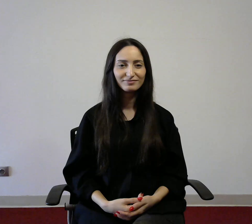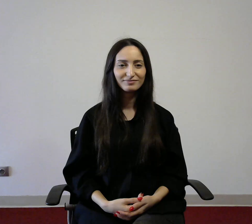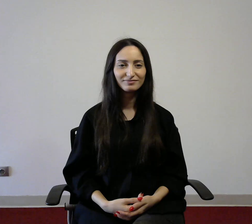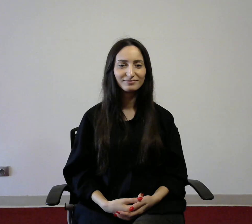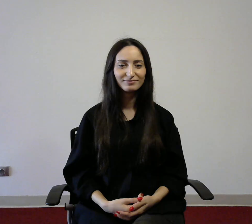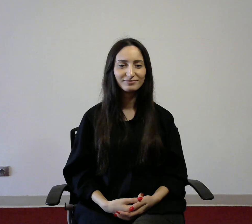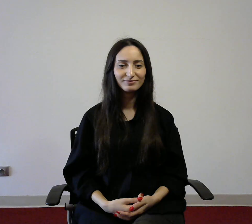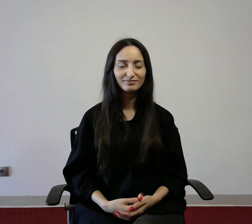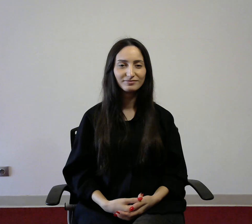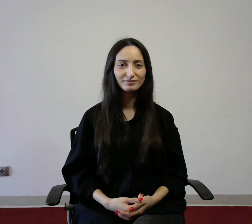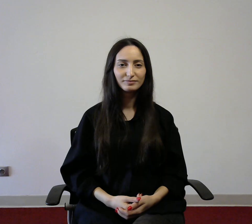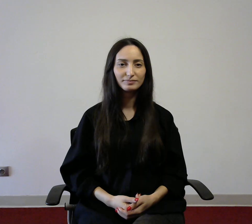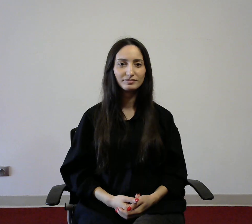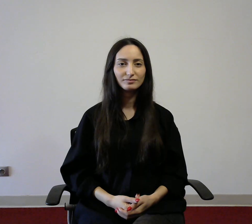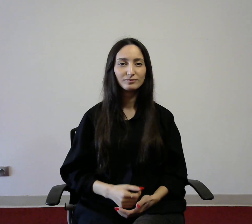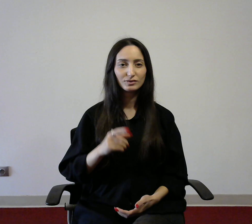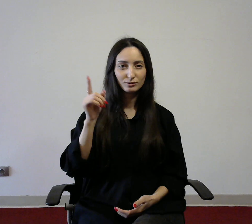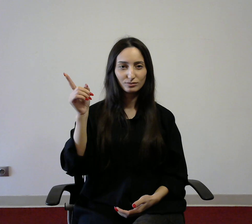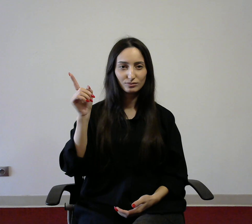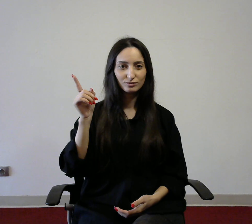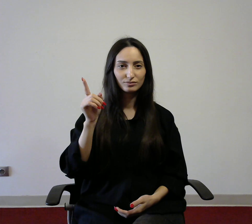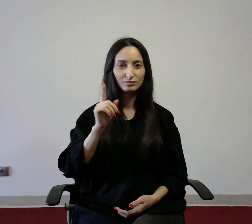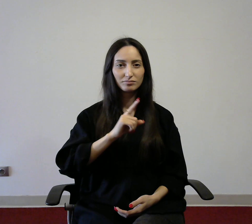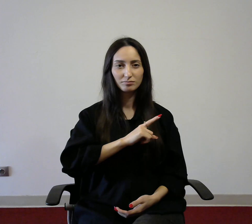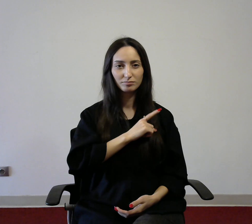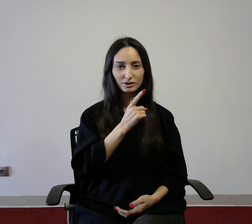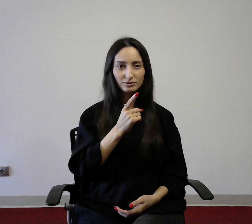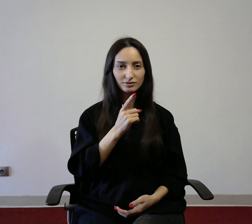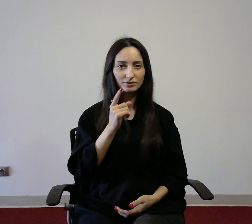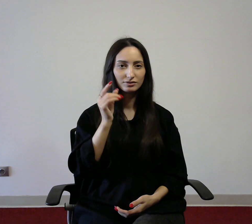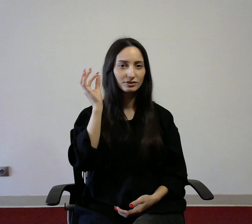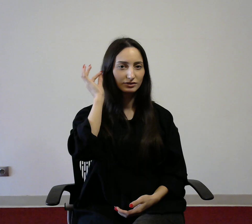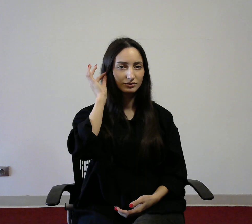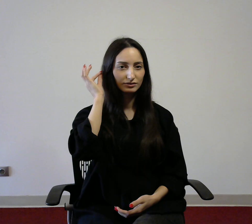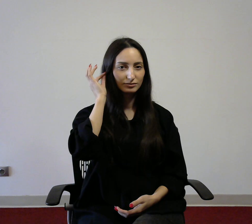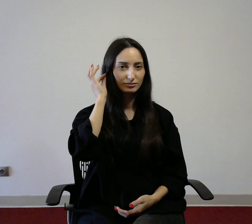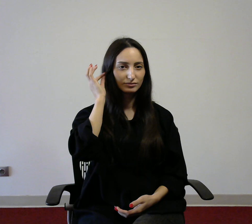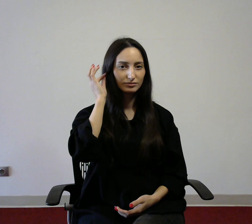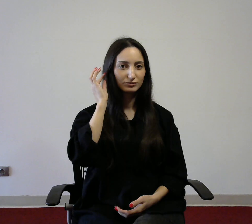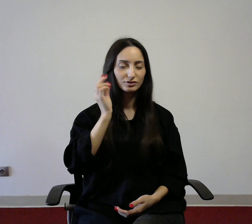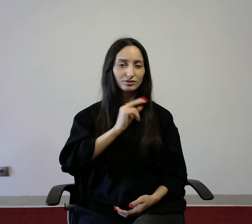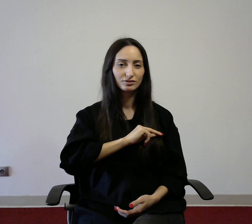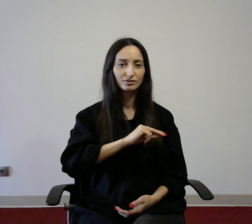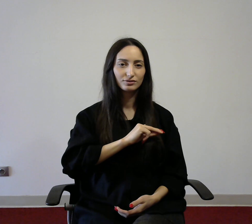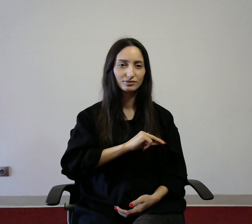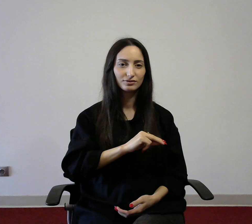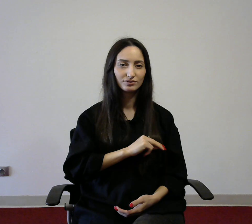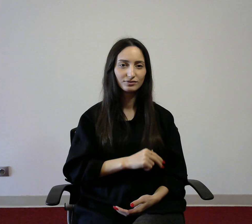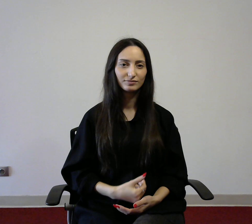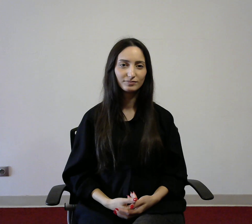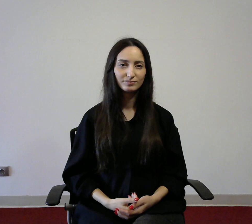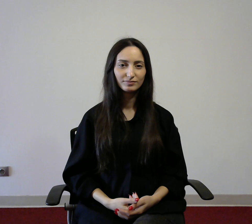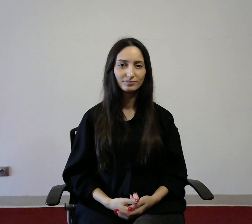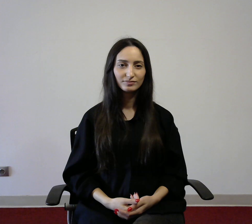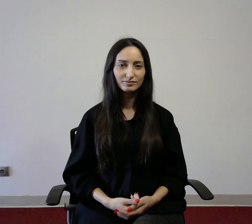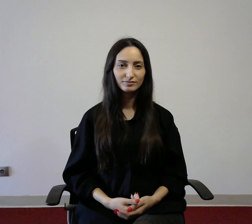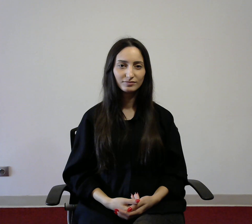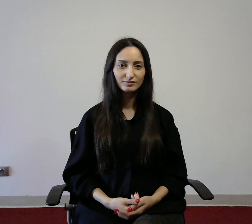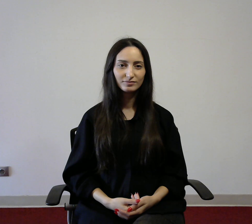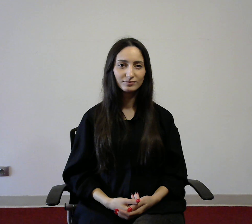Orda professional həkimlər çalışır